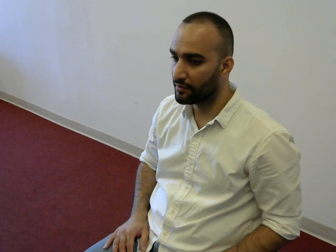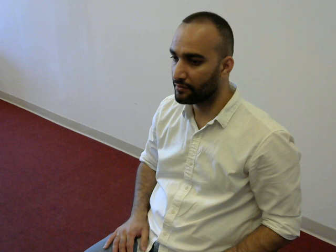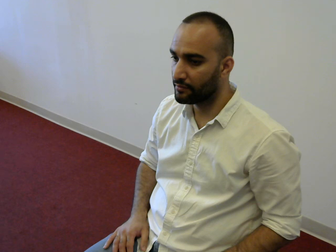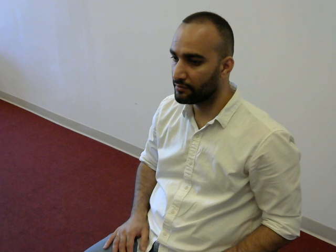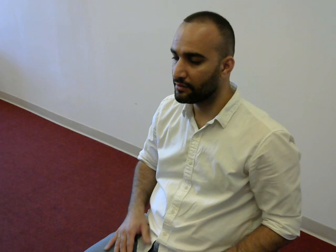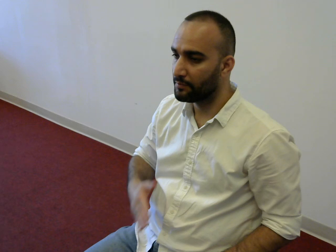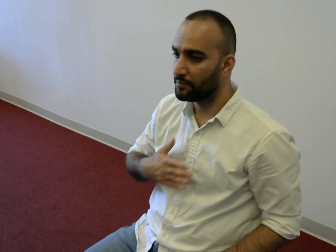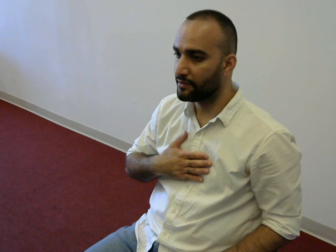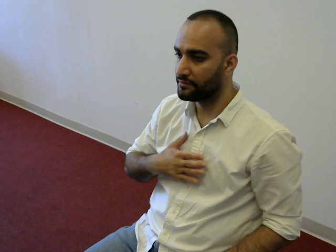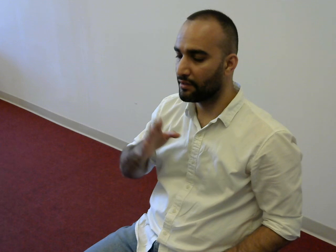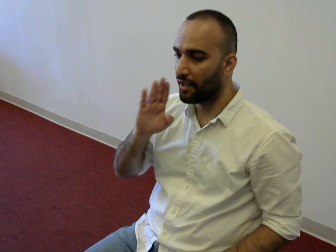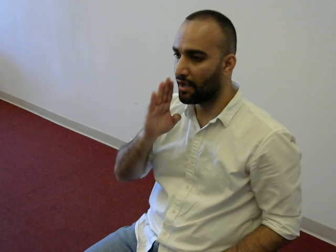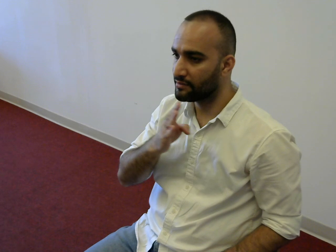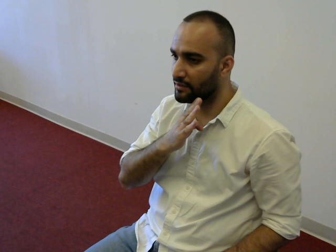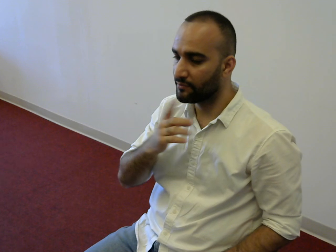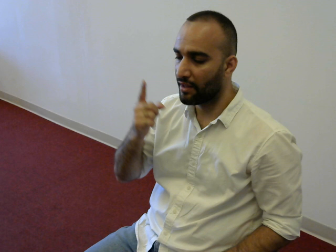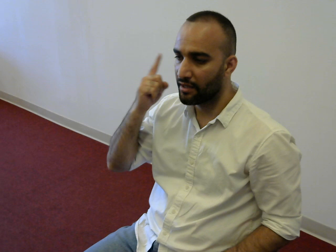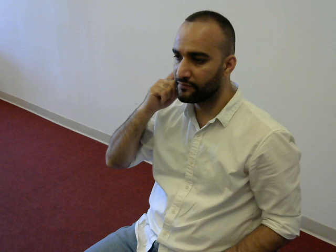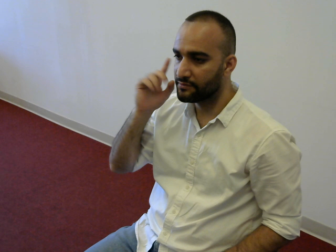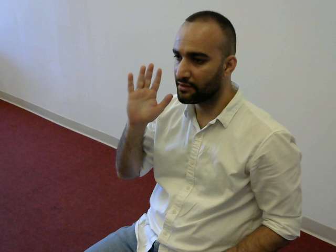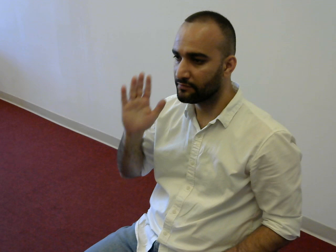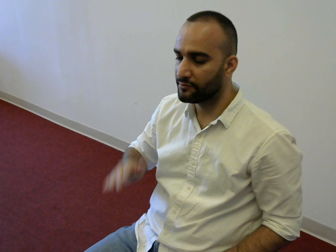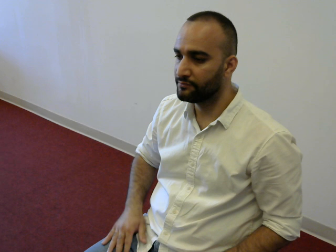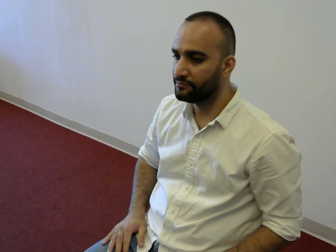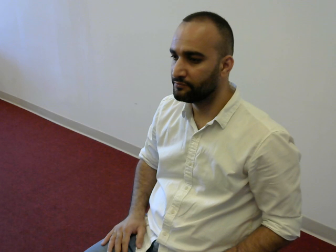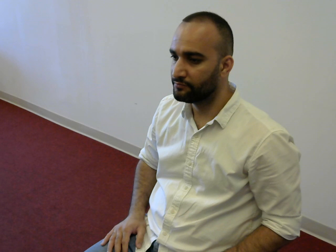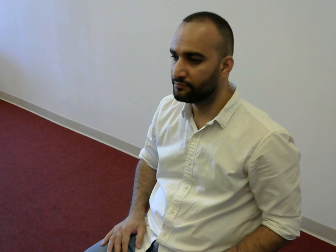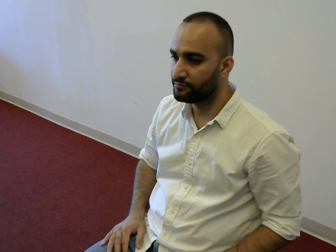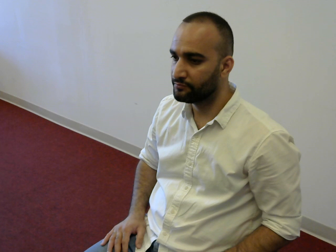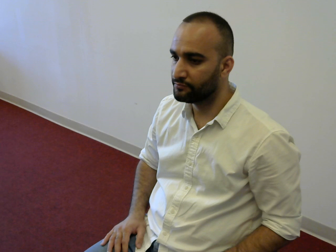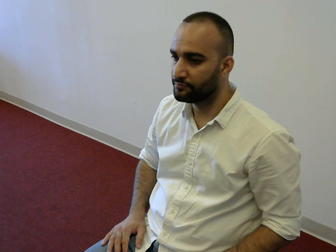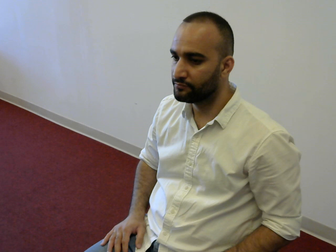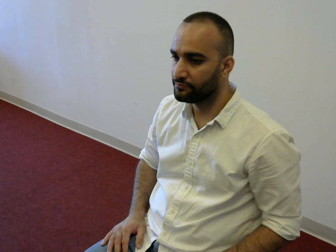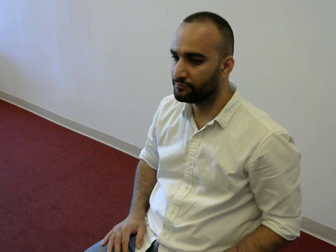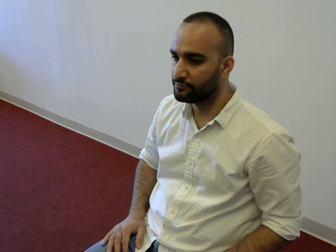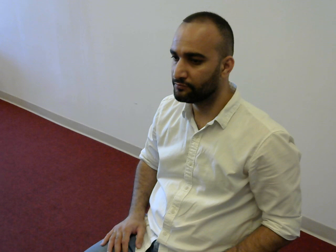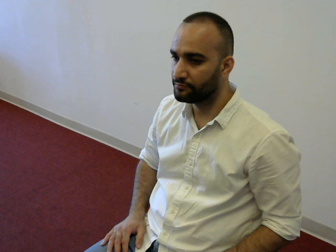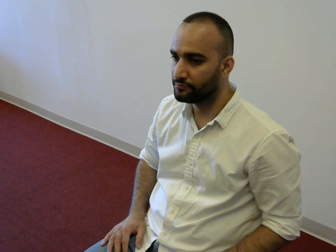Mənim anam eşitmir